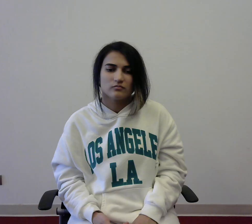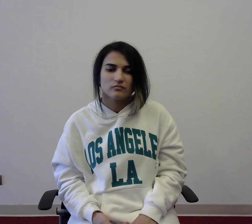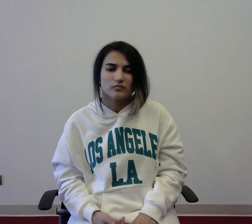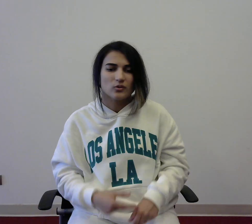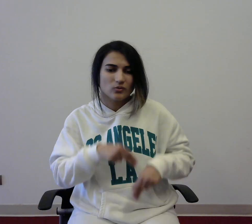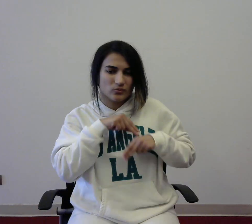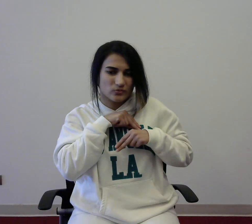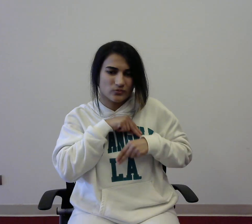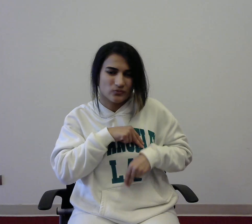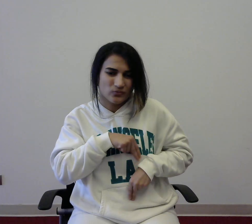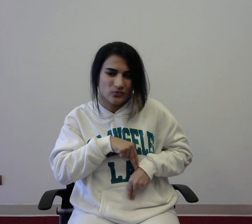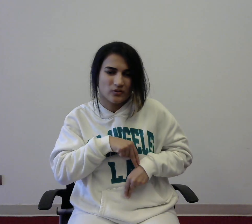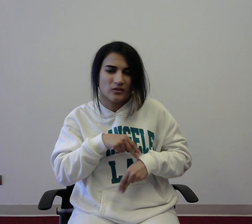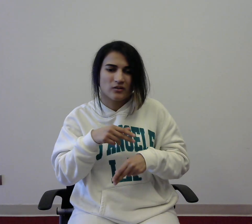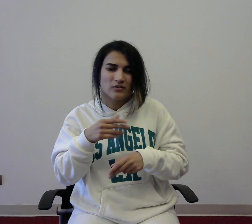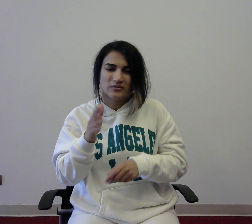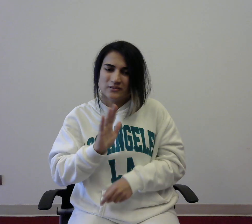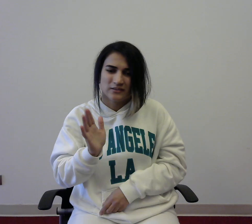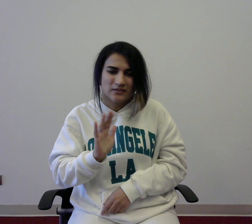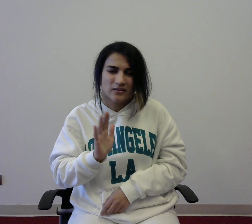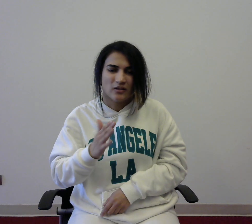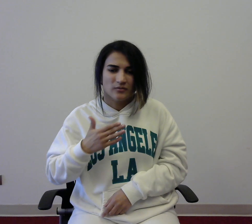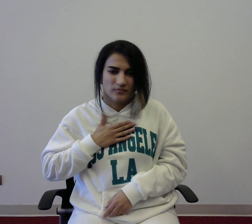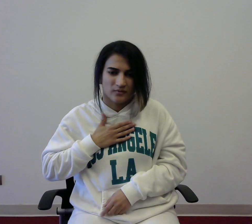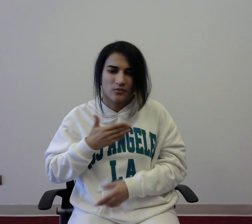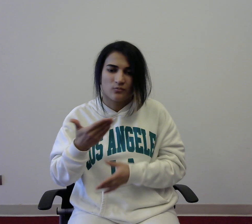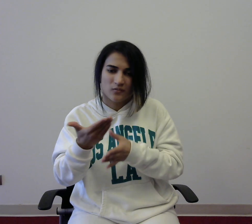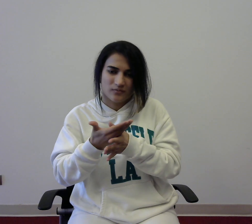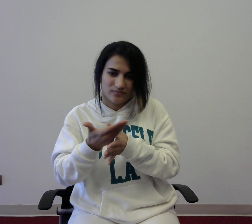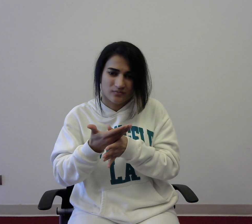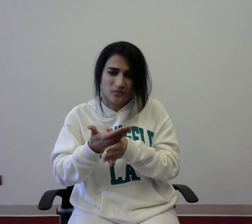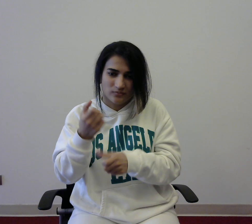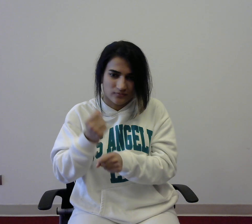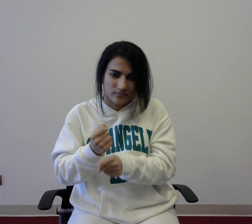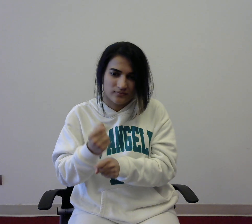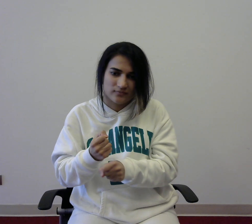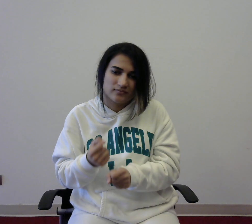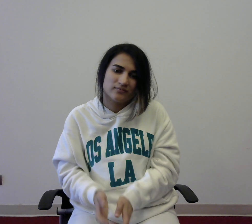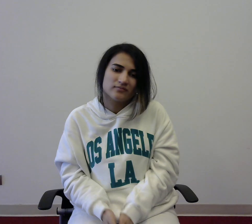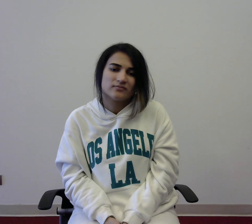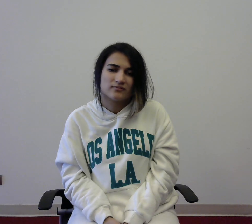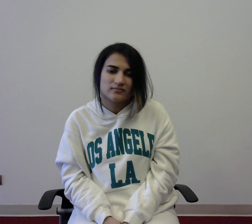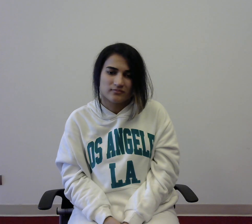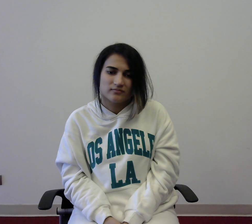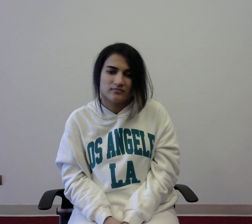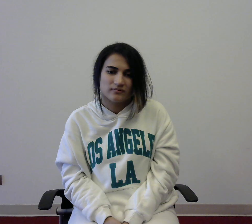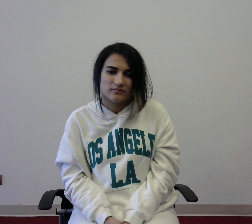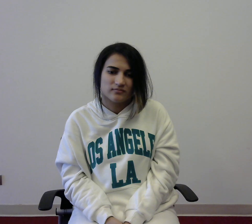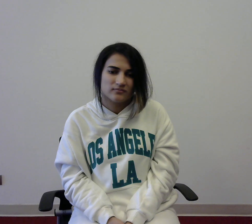Zəhmət olmasa, mənə kömək edin